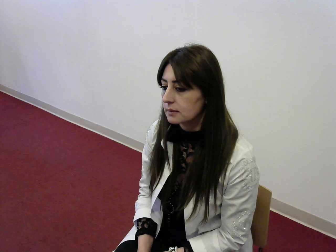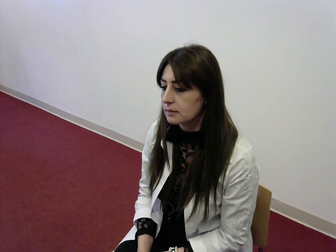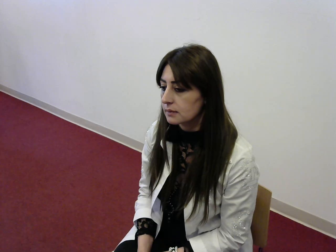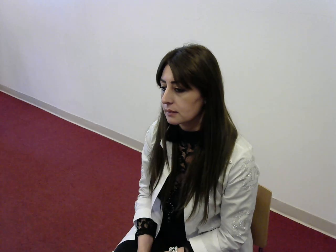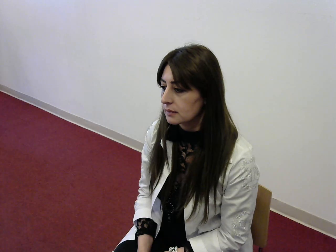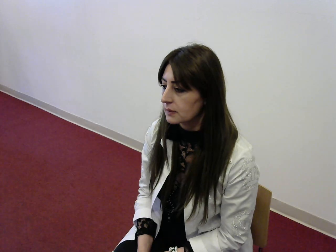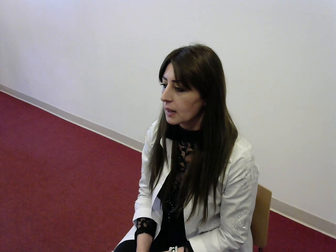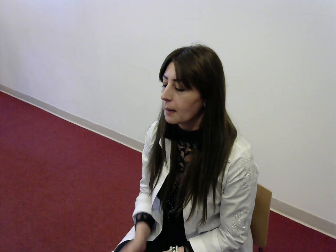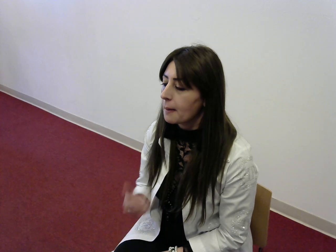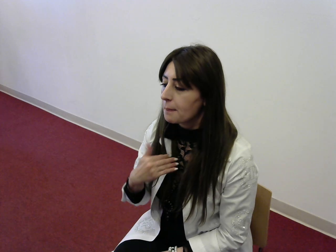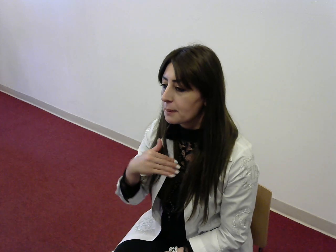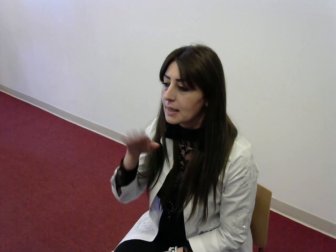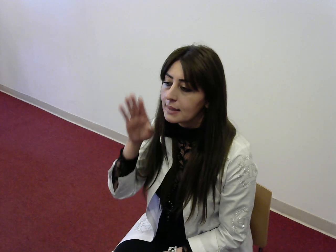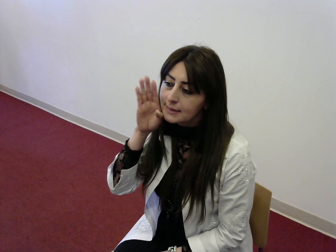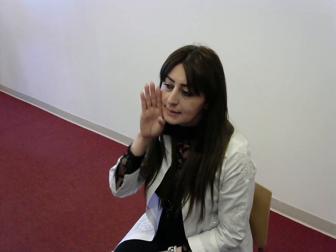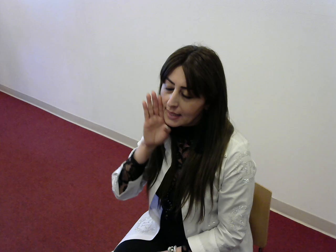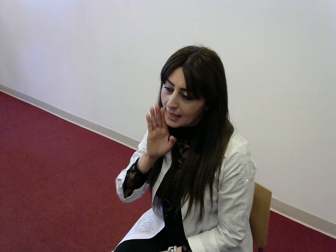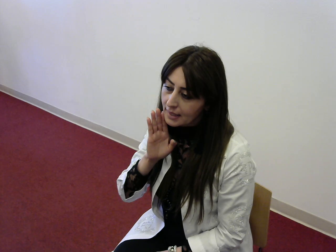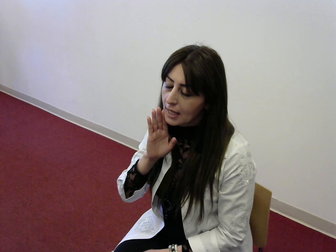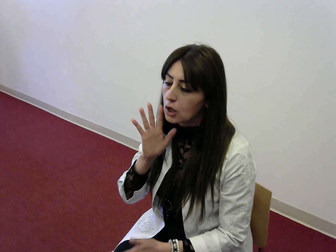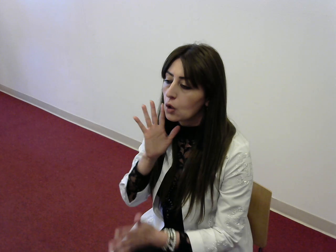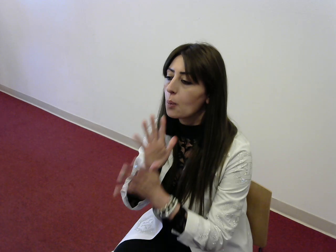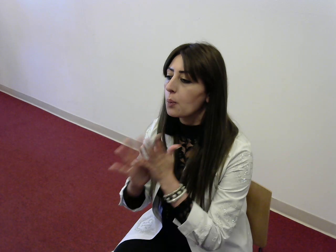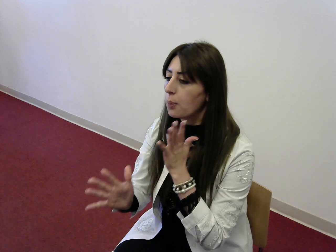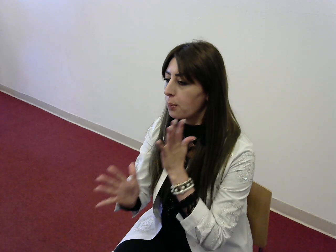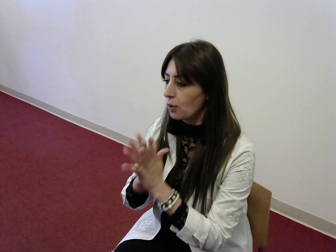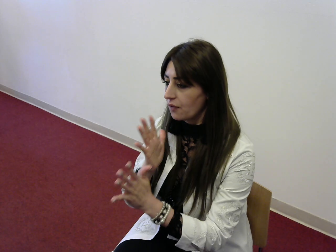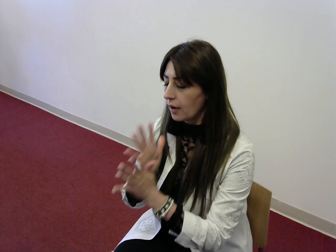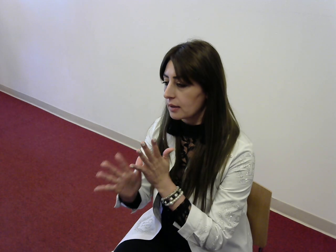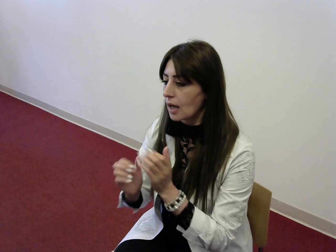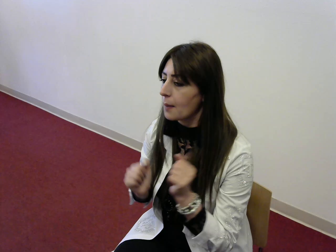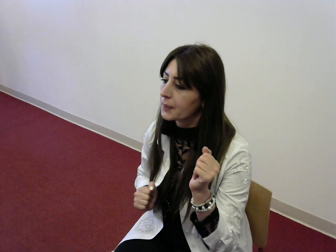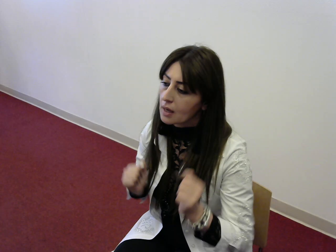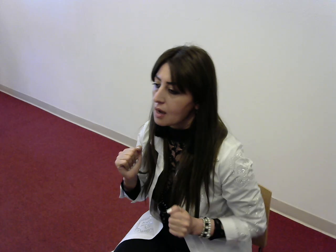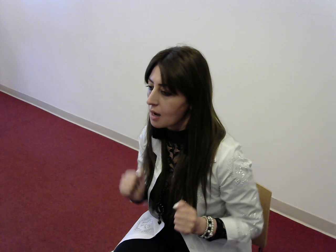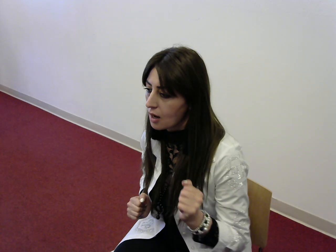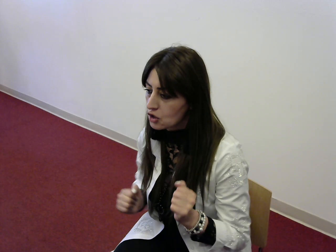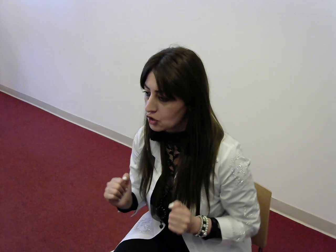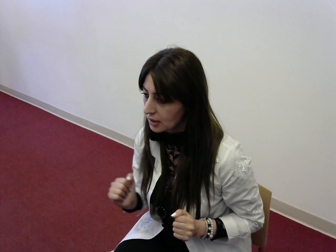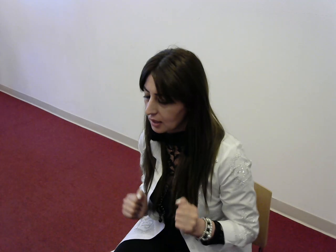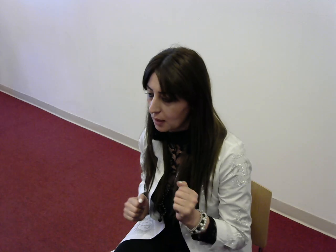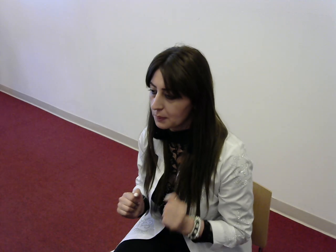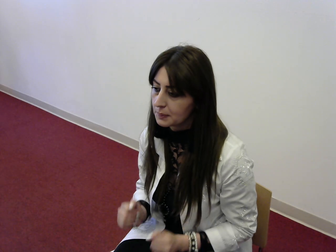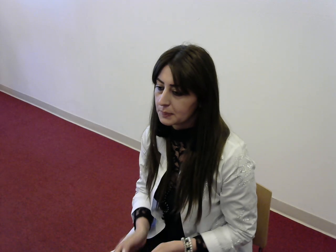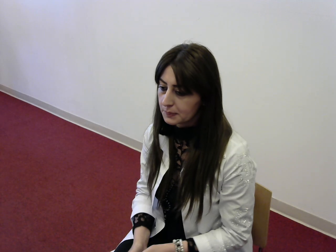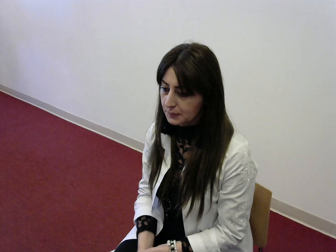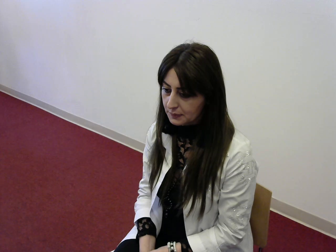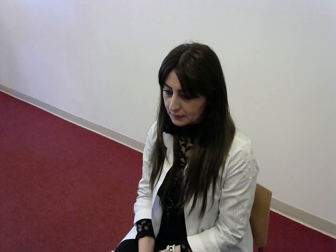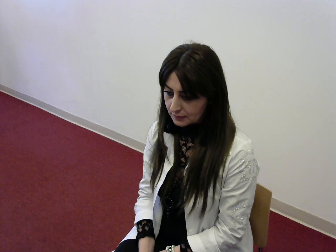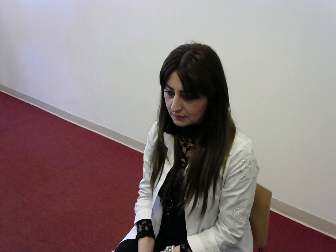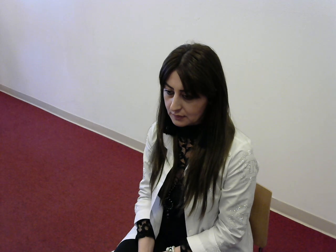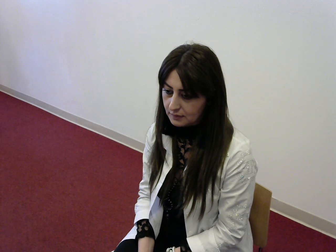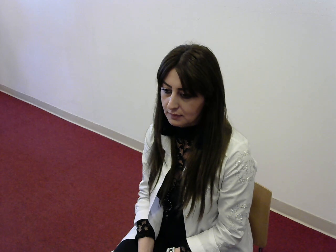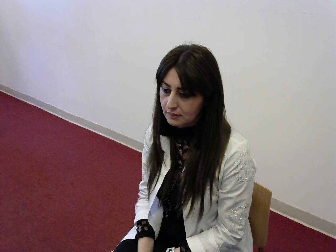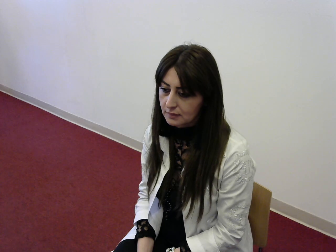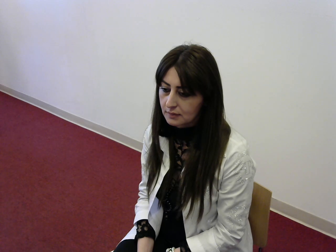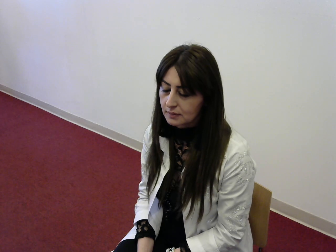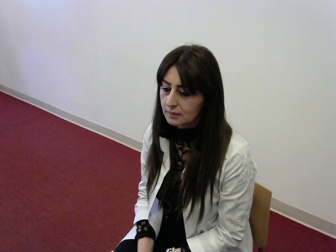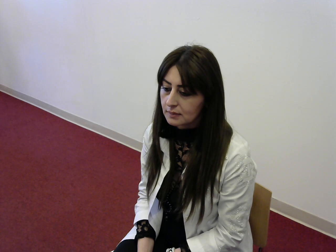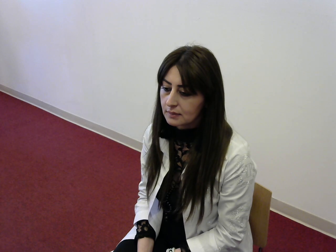Mən səhərlər bulvarda qaçıram